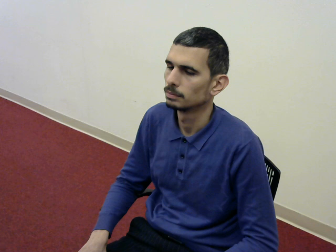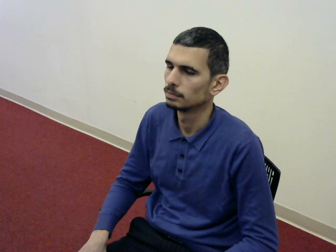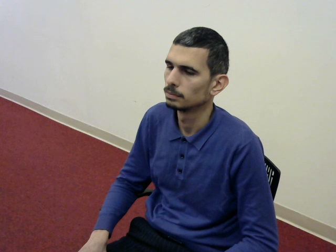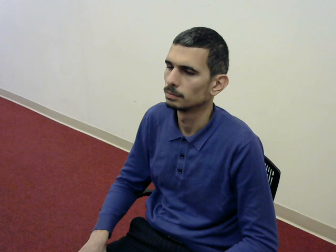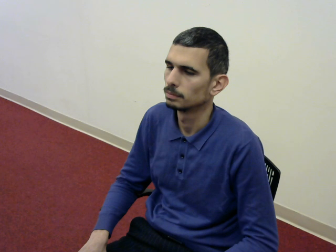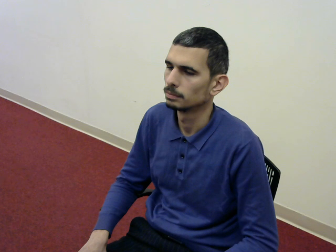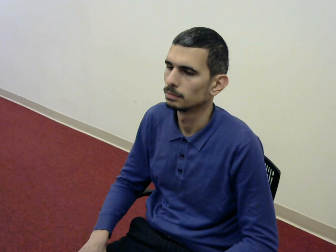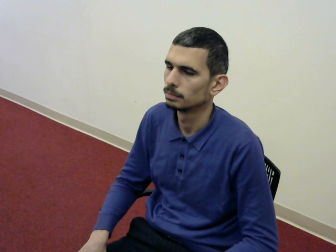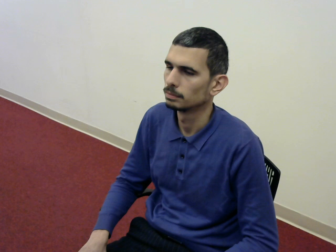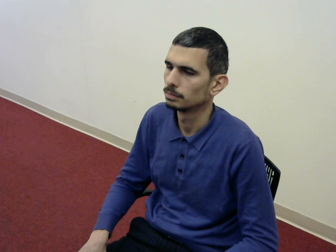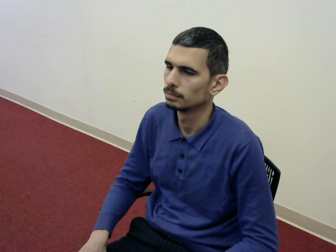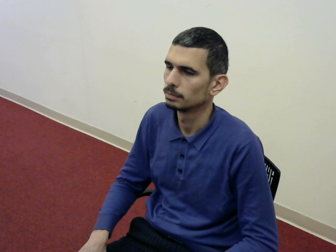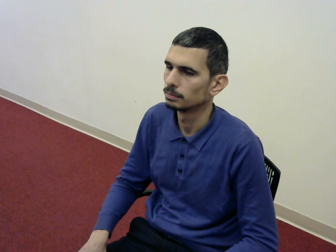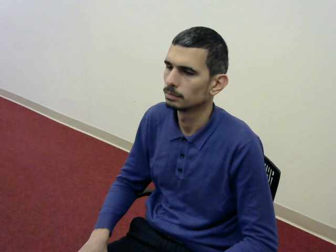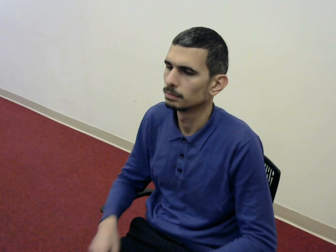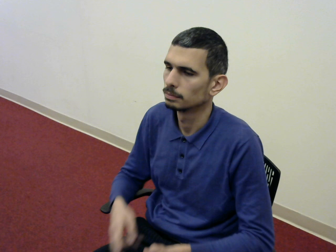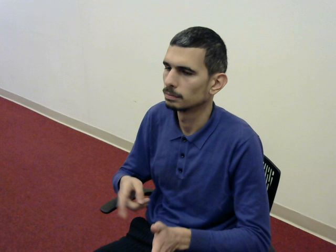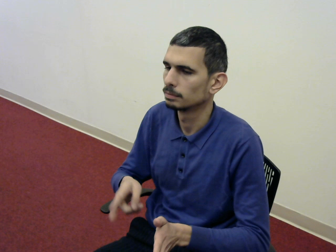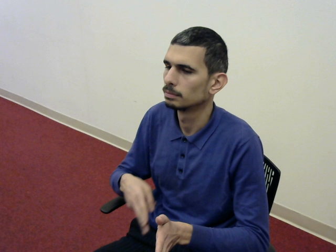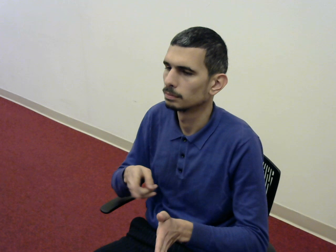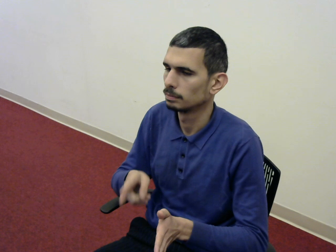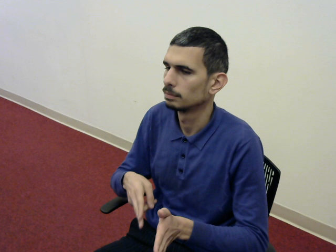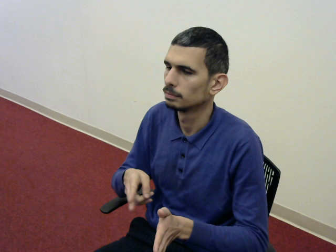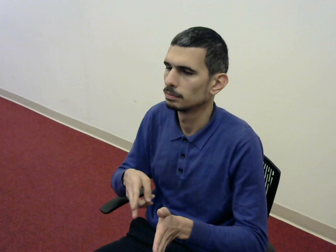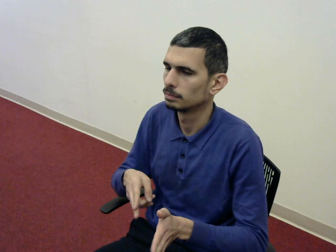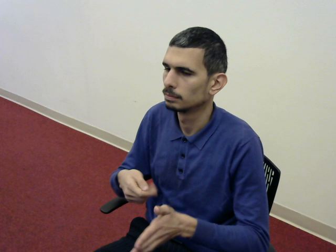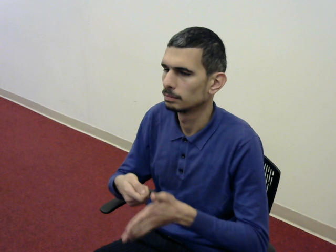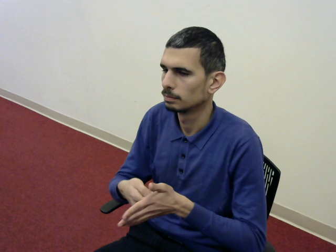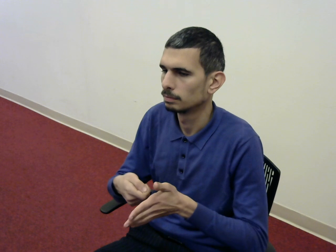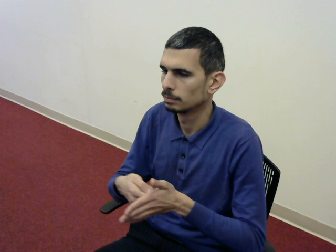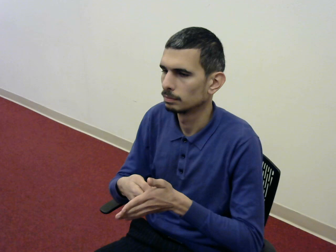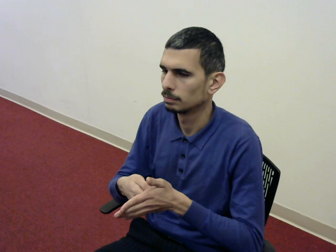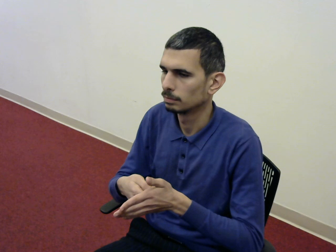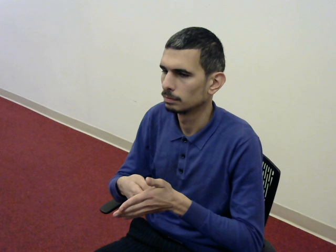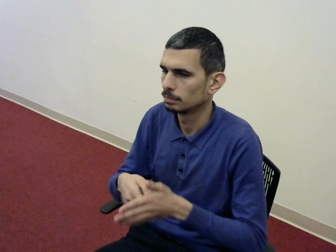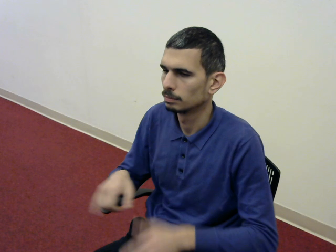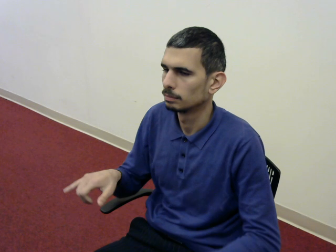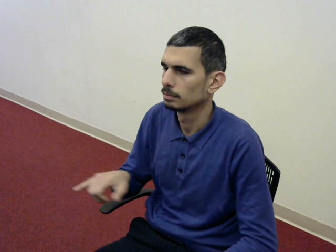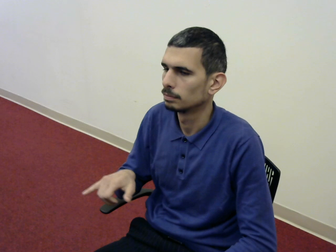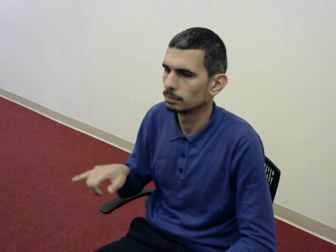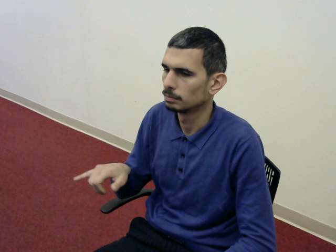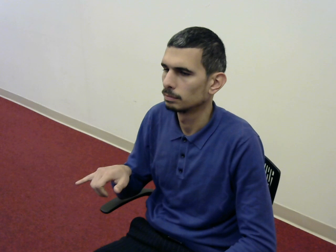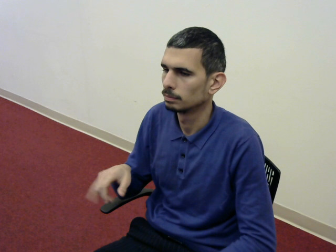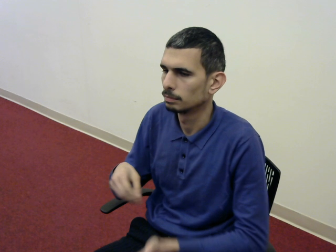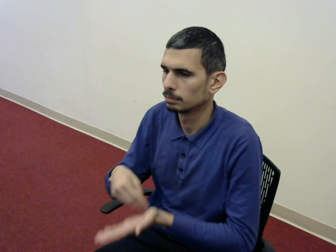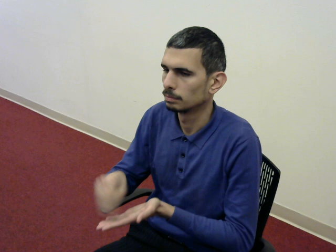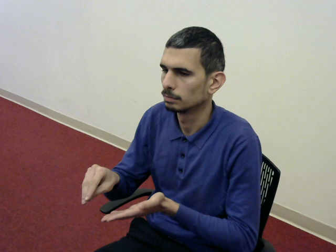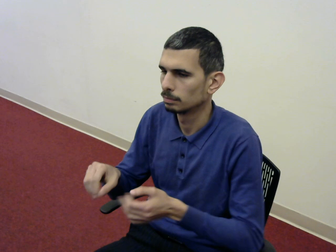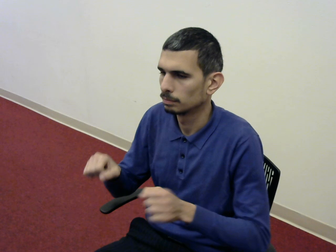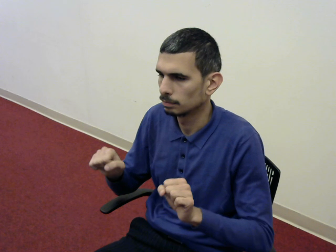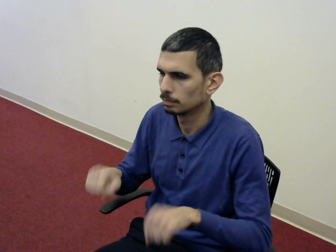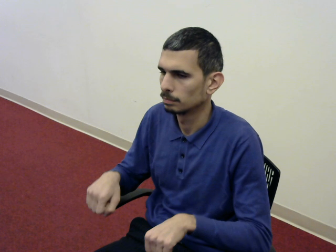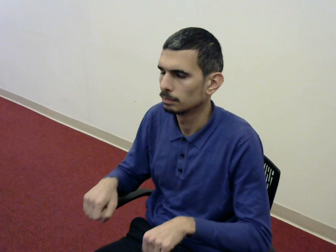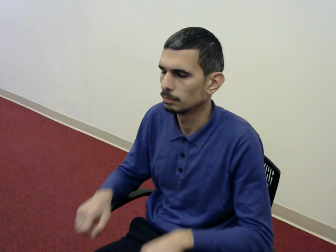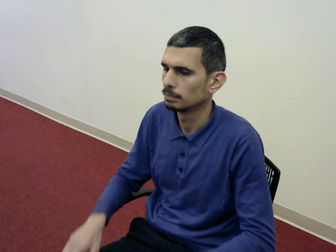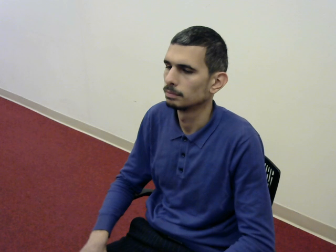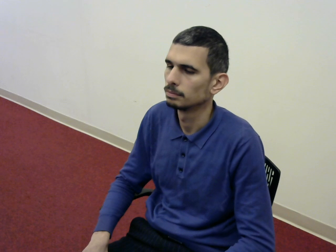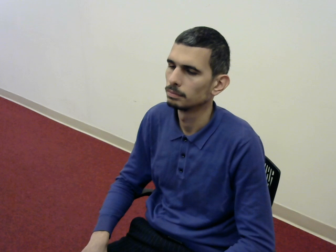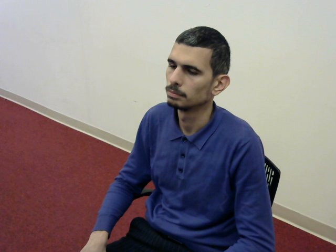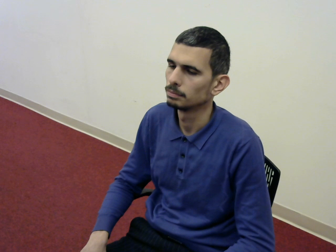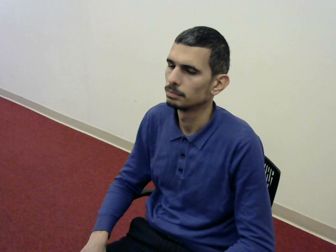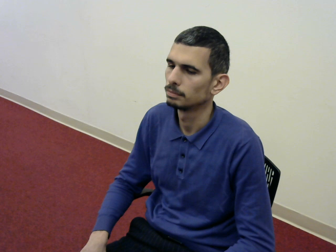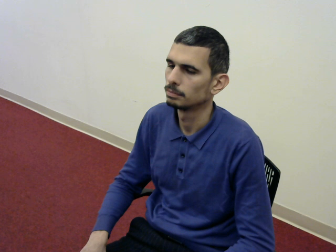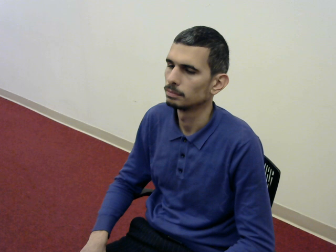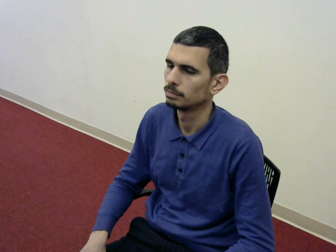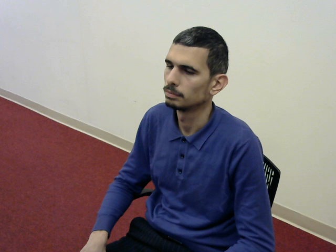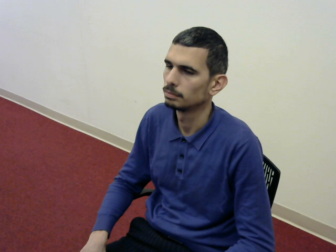Qatar biletini haradan almaq olar?